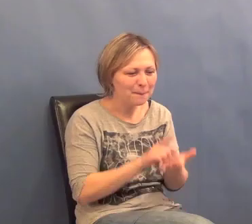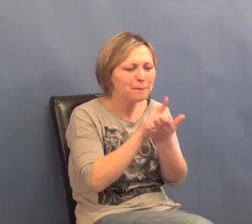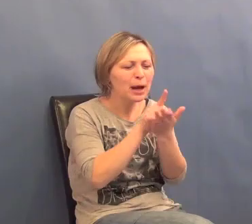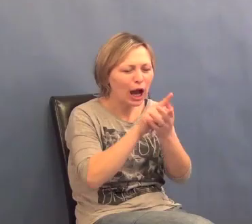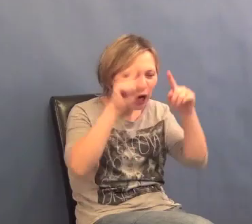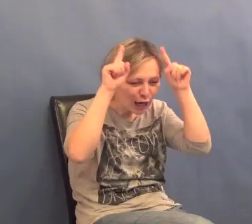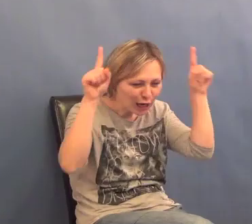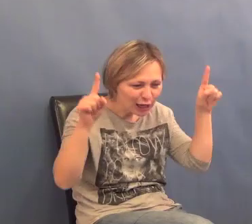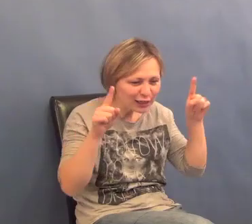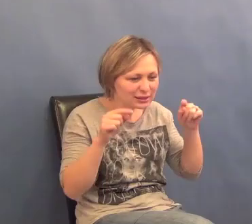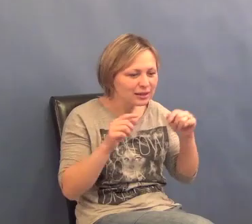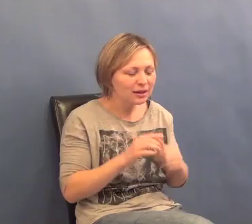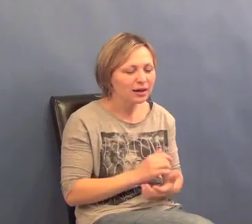Myszka Miki.